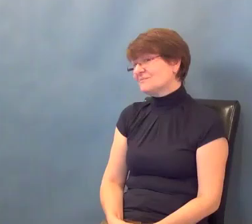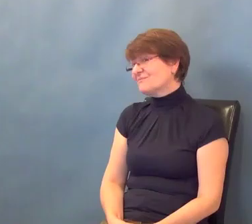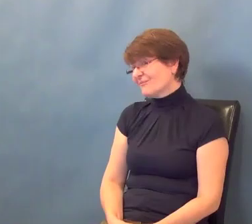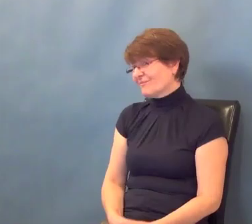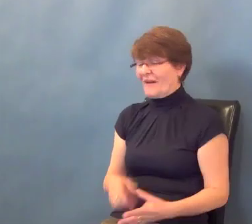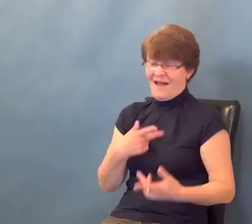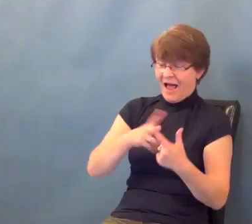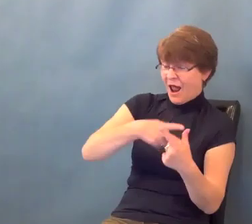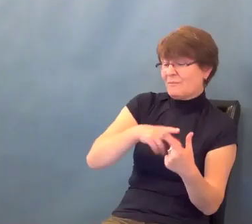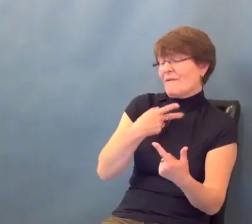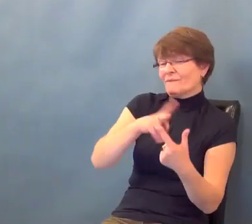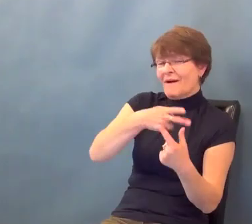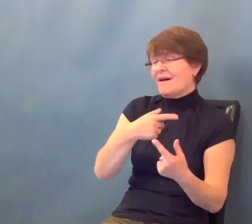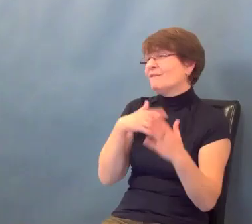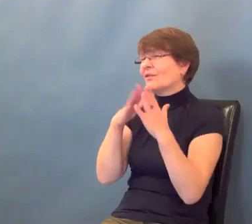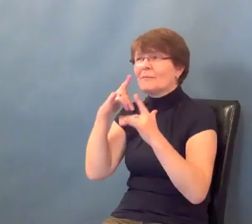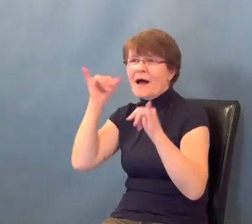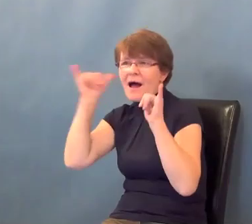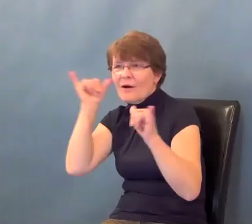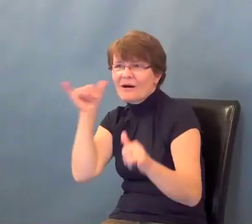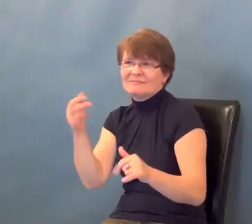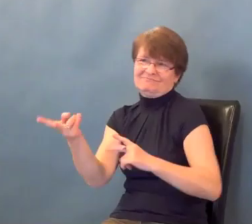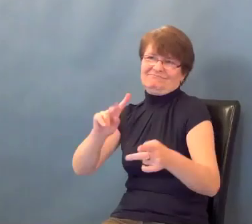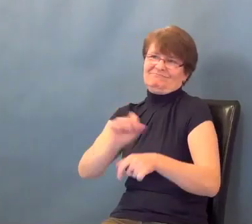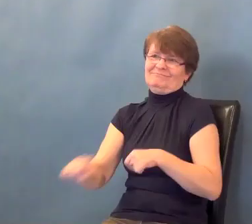Ja sama albo we dwoje w domu hałas jest.